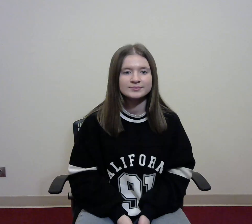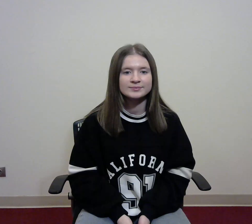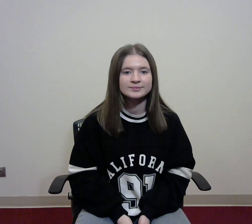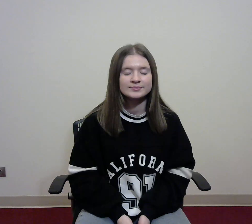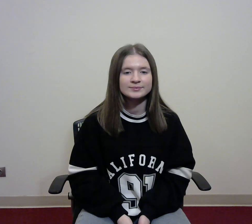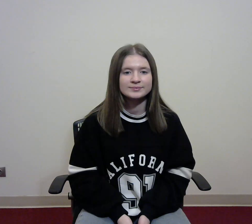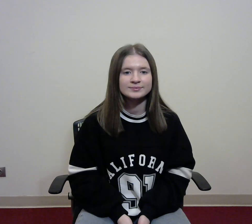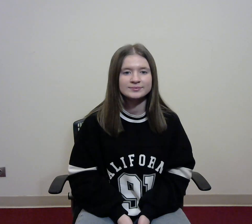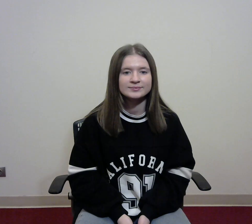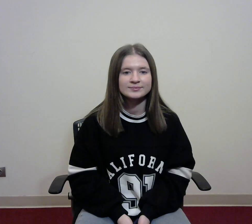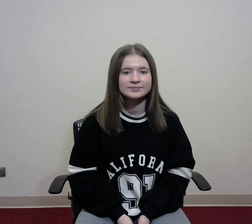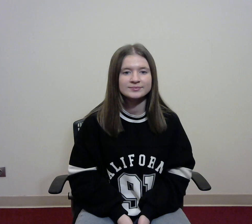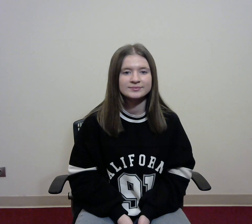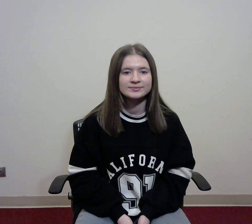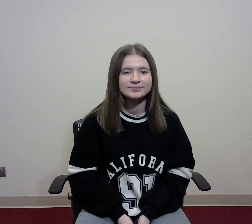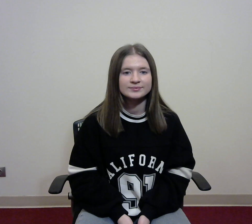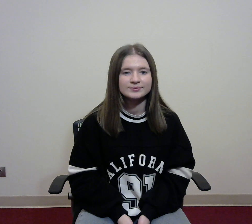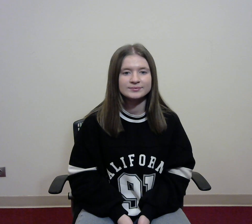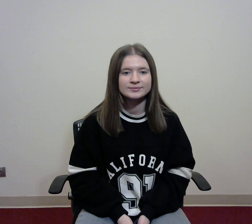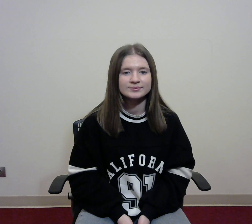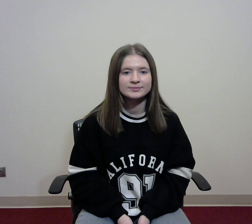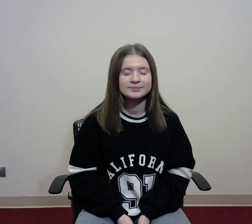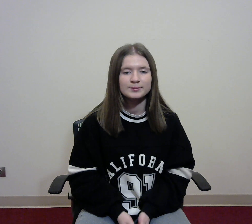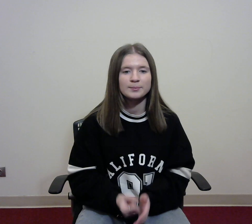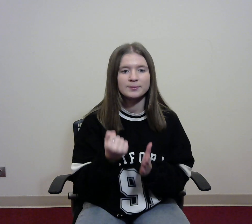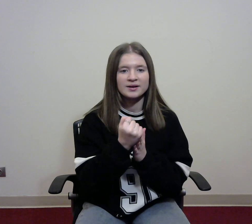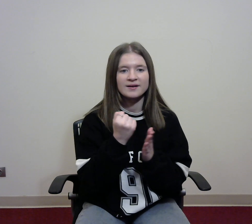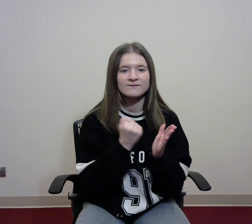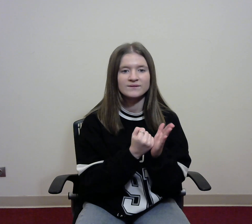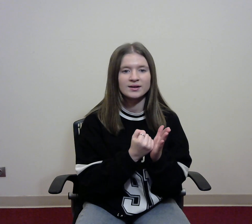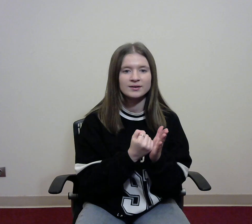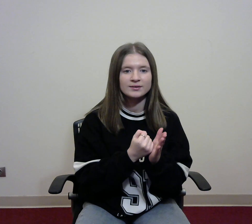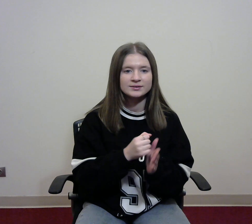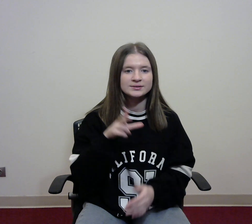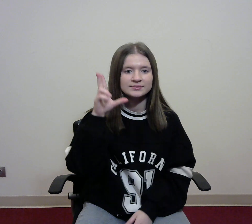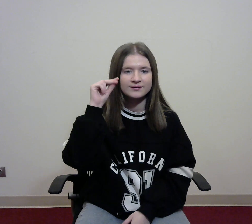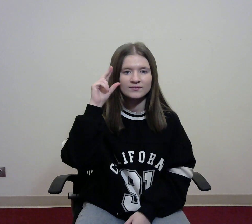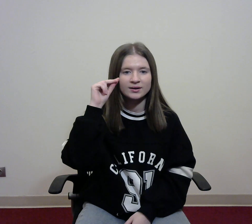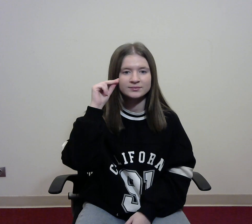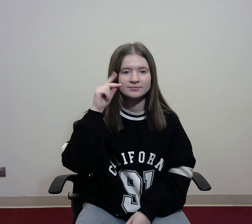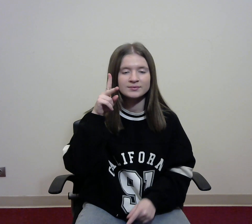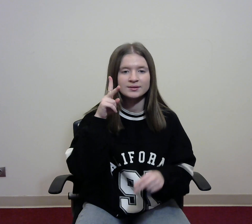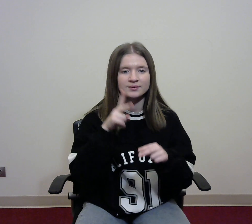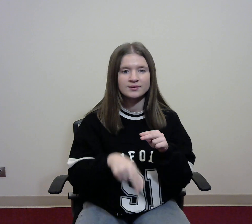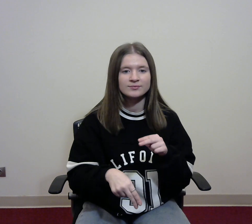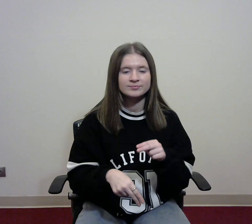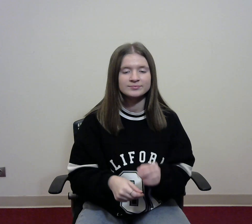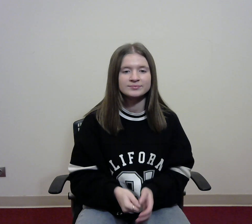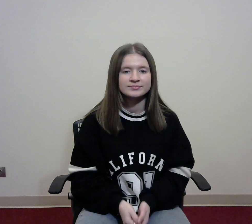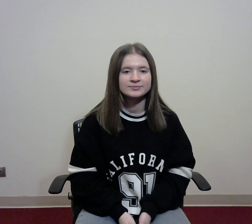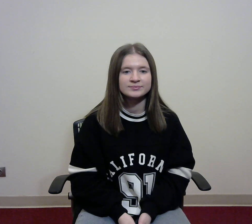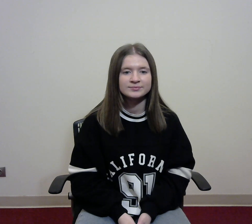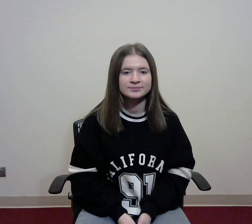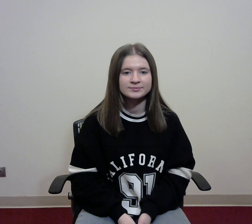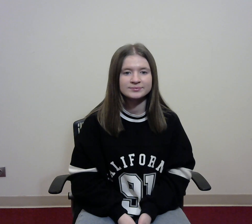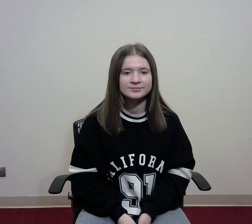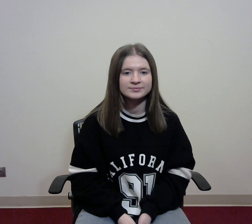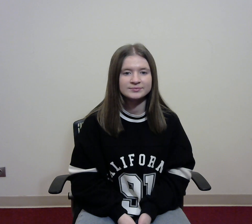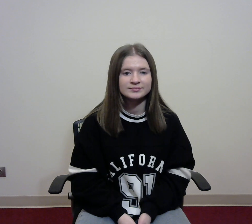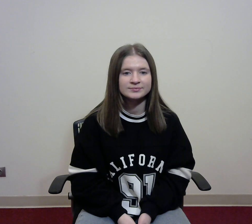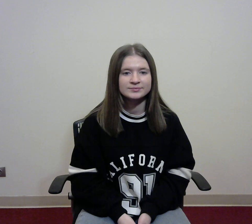Viza nə vaxt bitir?